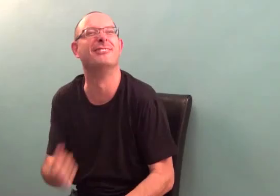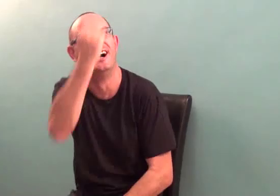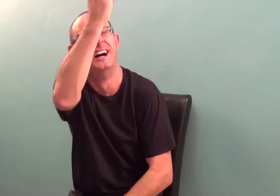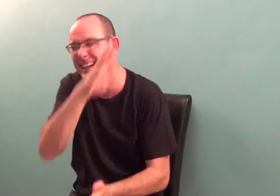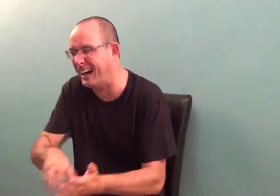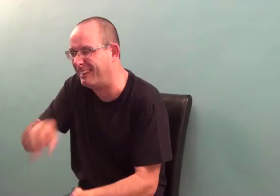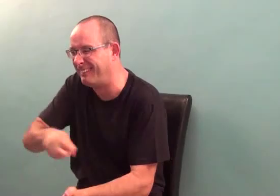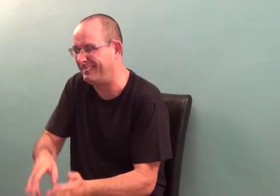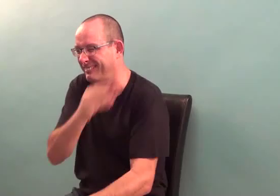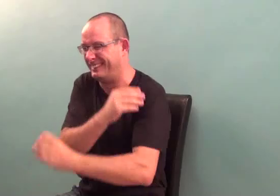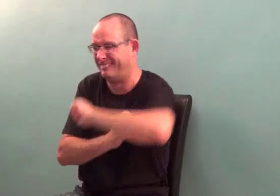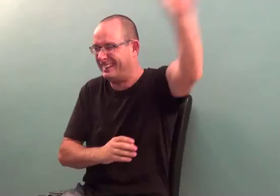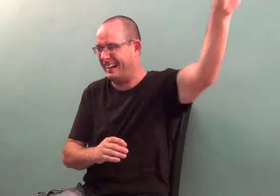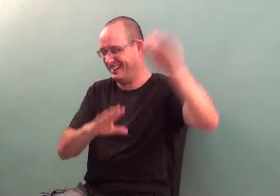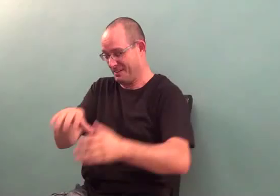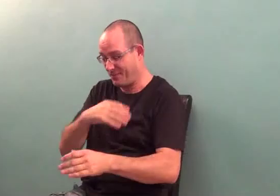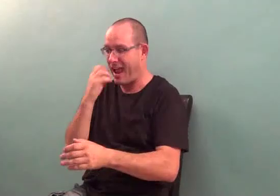Zjadł wszystko i schował się w zegarze.